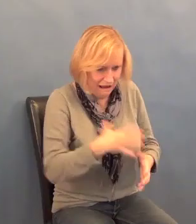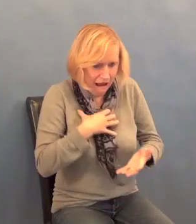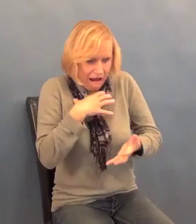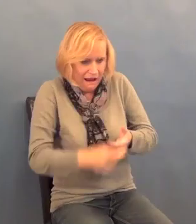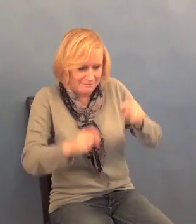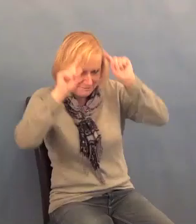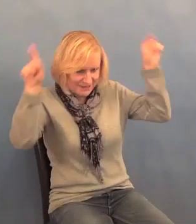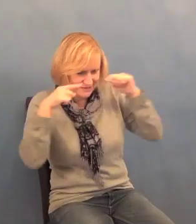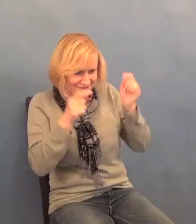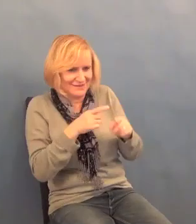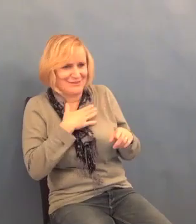Widzi to Myszka i się bardzo wystrasza.